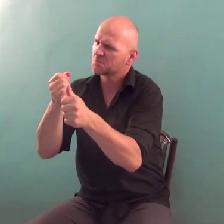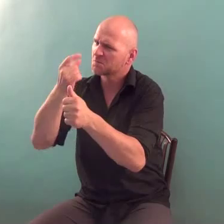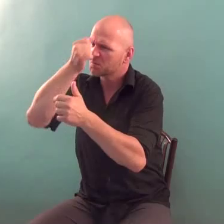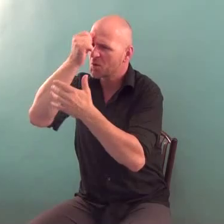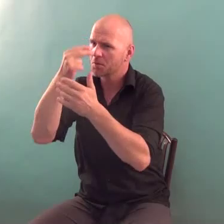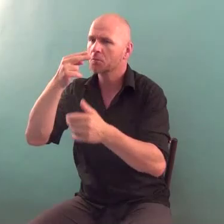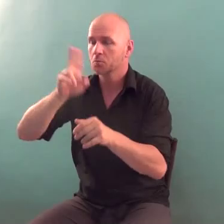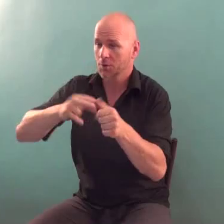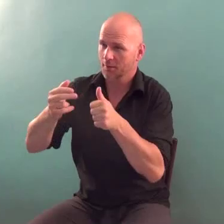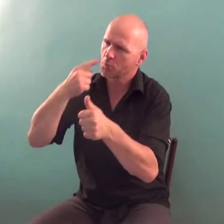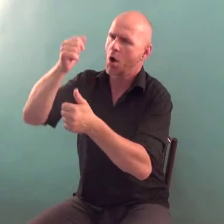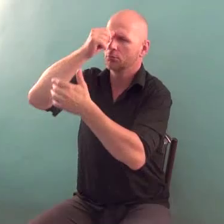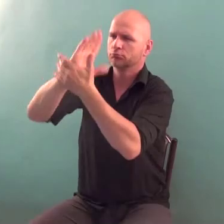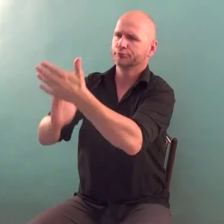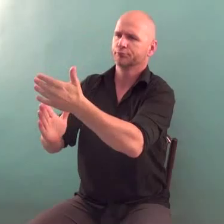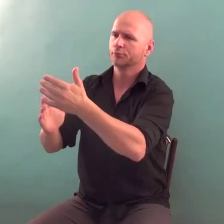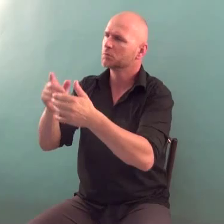Widzi pękniętą szybę.